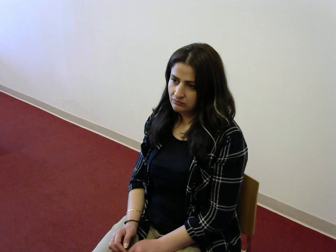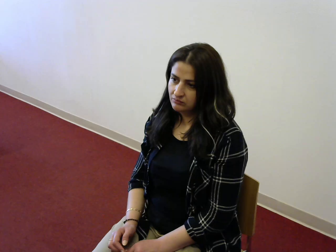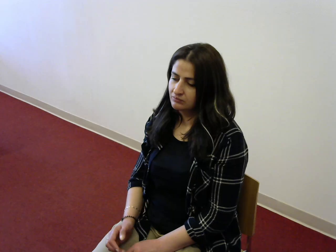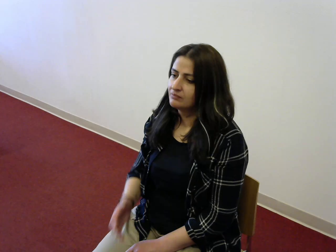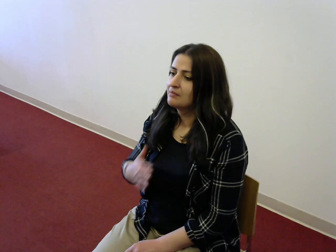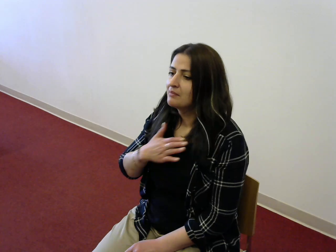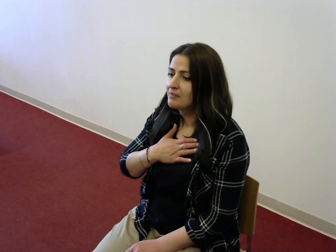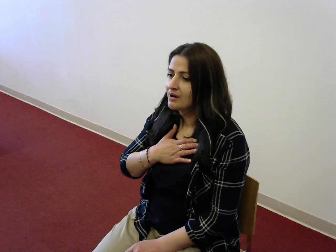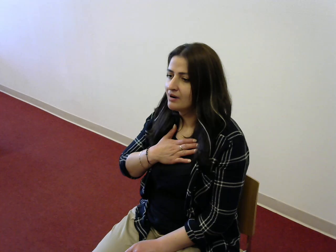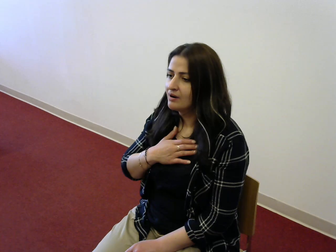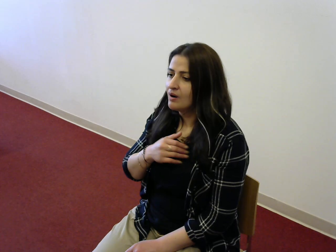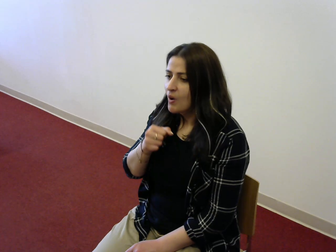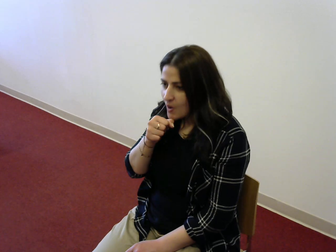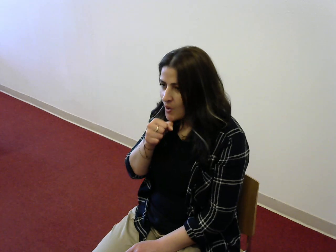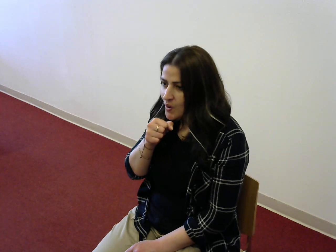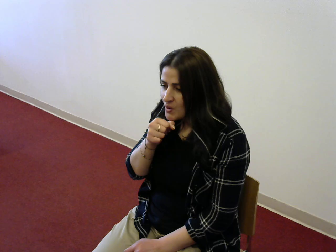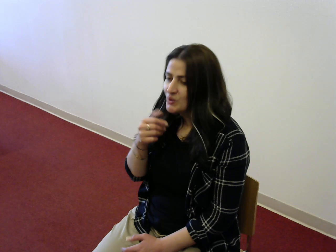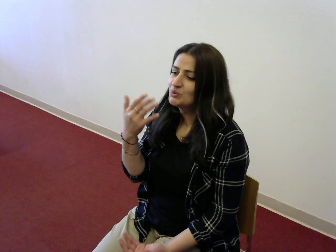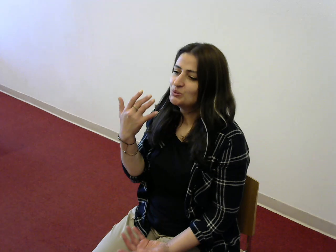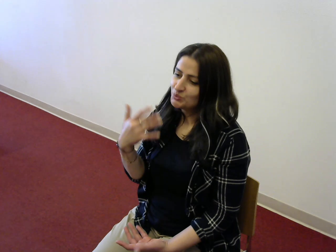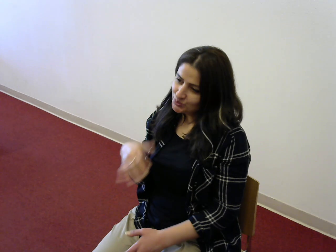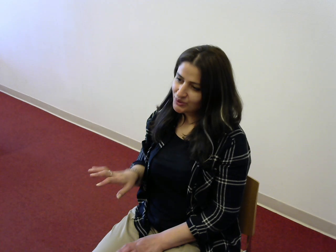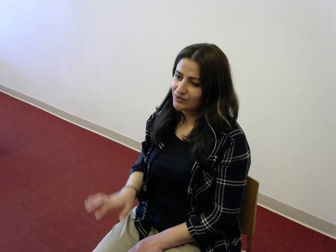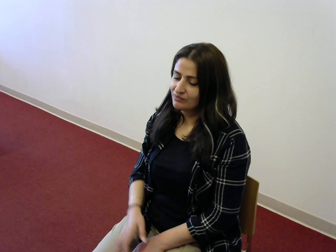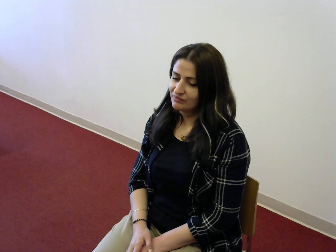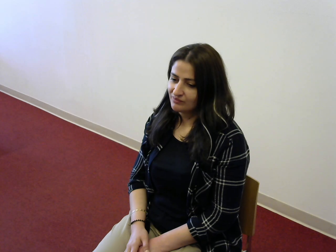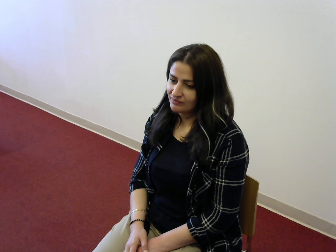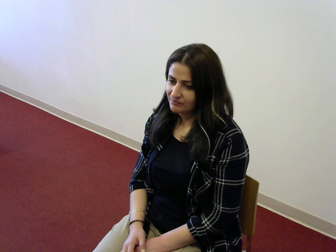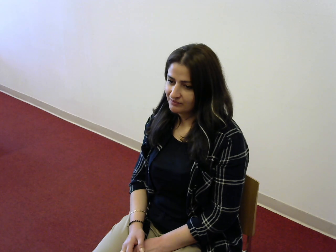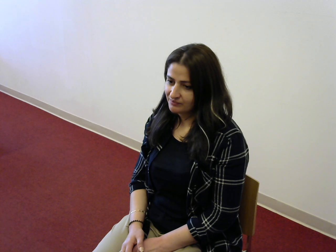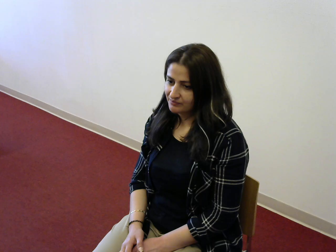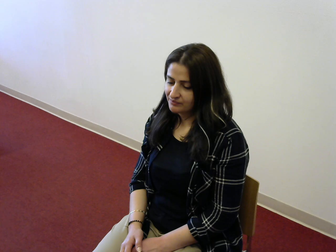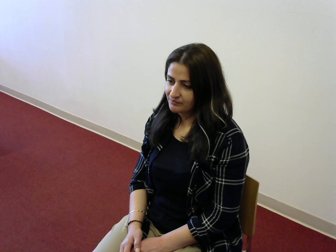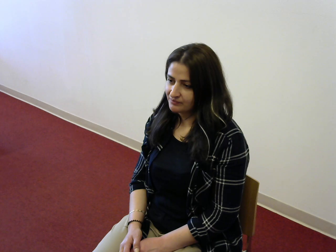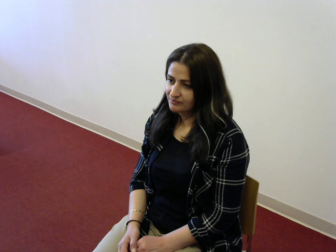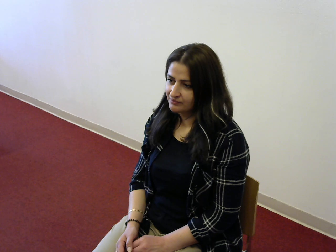Mən zökəm olmuşam